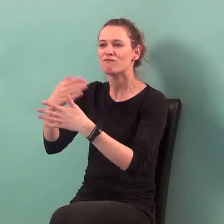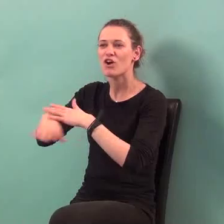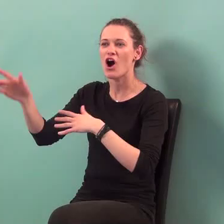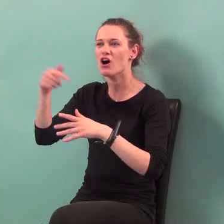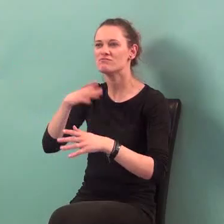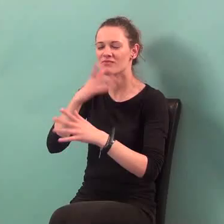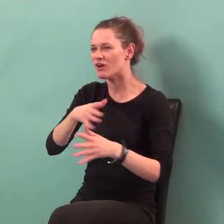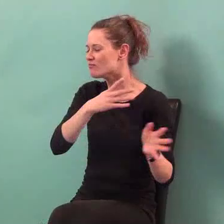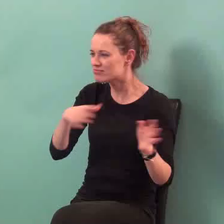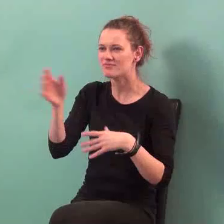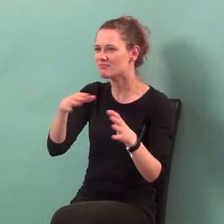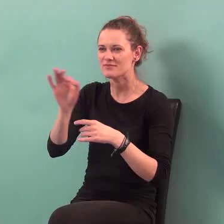Wychodzą na dwór, ewakuują ich.